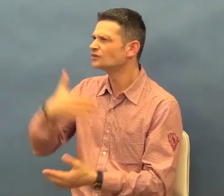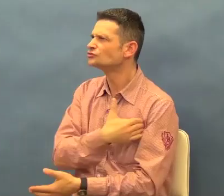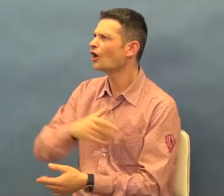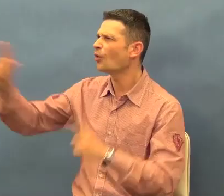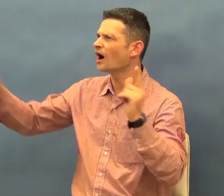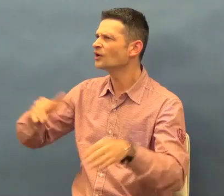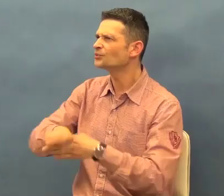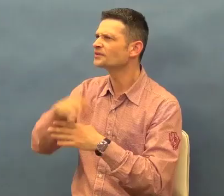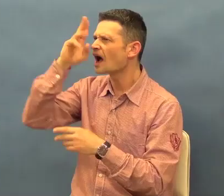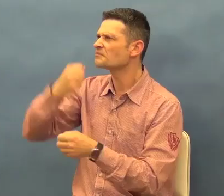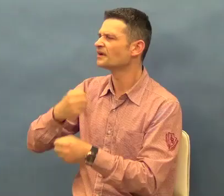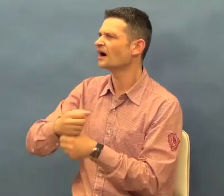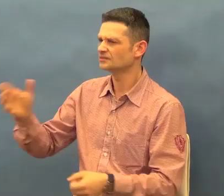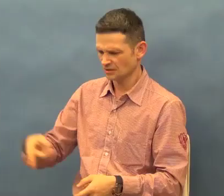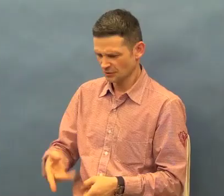Wie, że nie ma nikogo, poszły do szkoły, a tata jest w pracy.